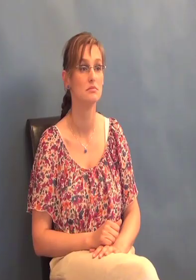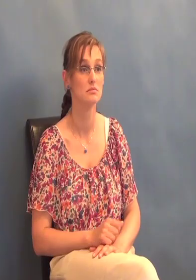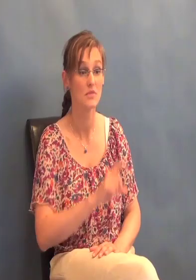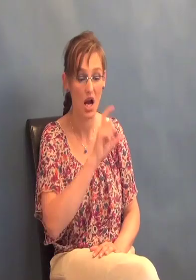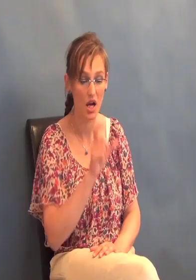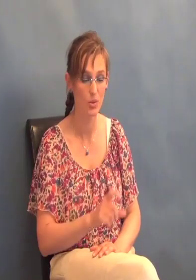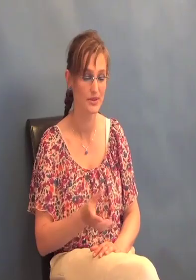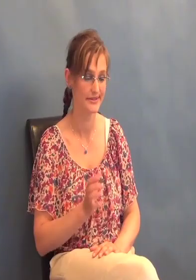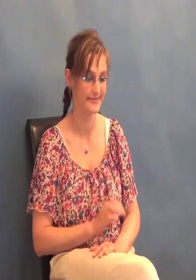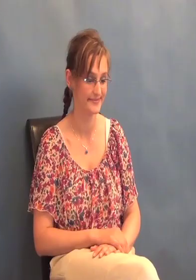Cały czas, no trudno.